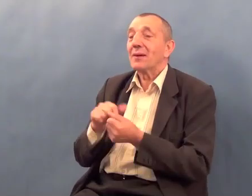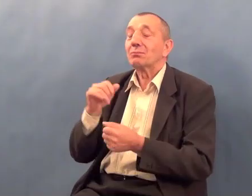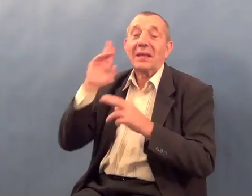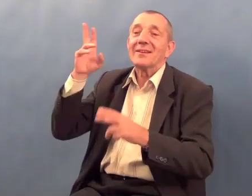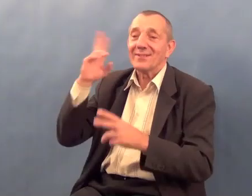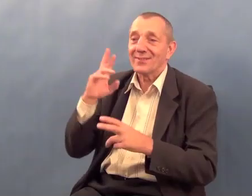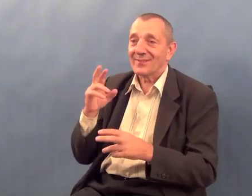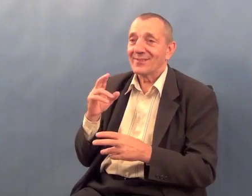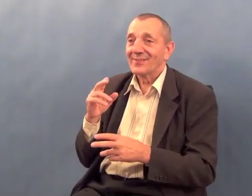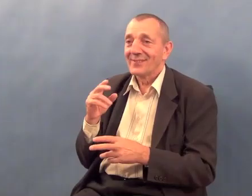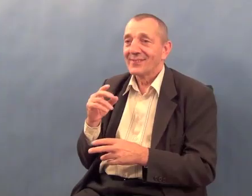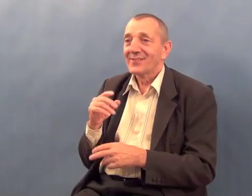Przestraszył się, bo dźwięczy.